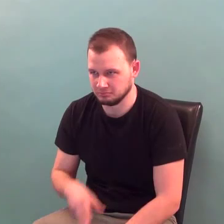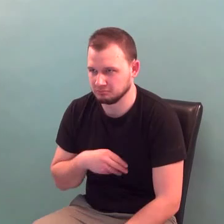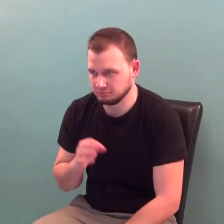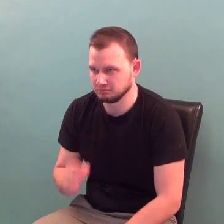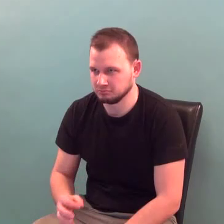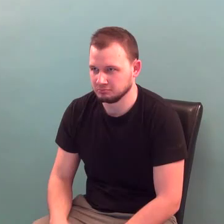Mogę, dobrze.